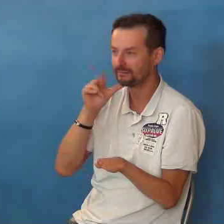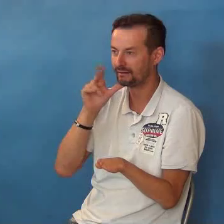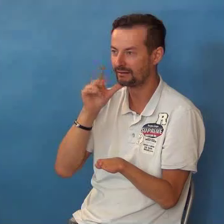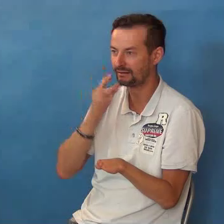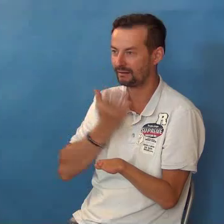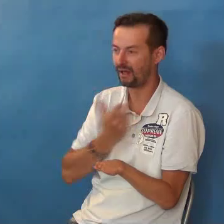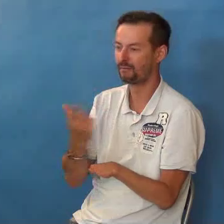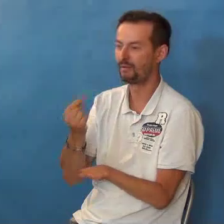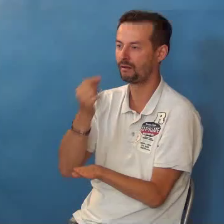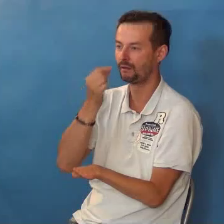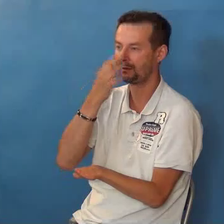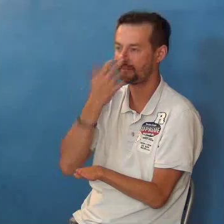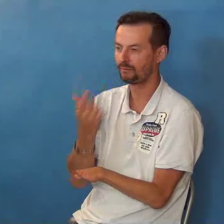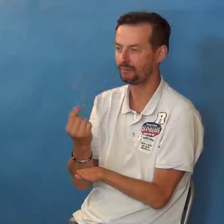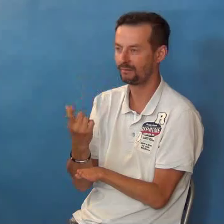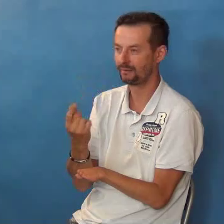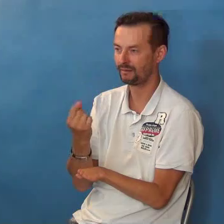Ale tam jest para żaby.